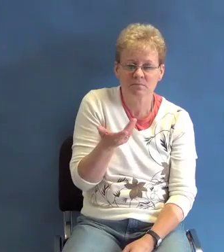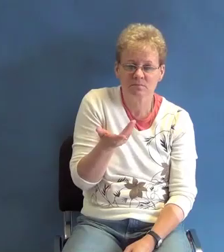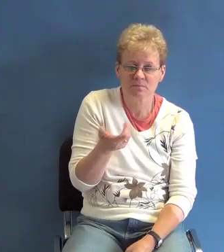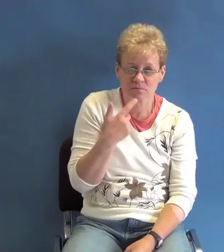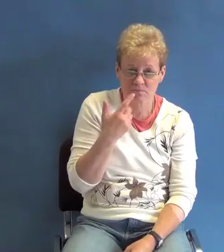Język?